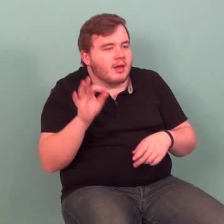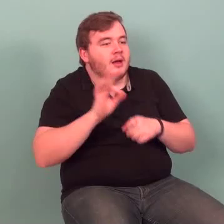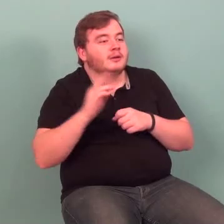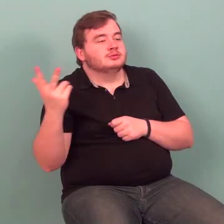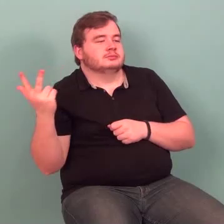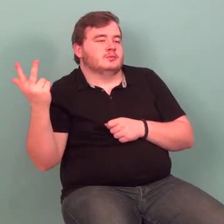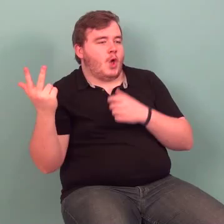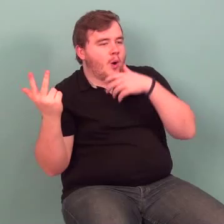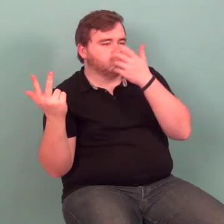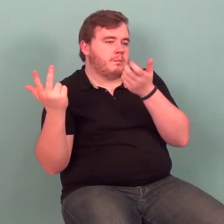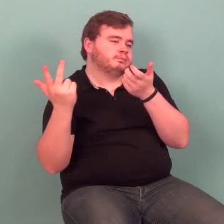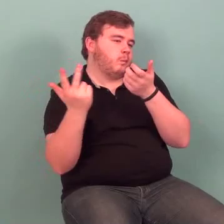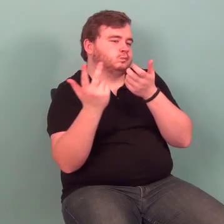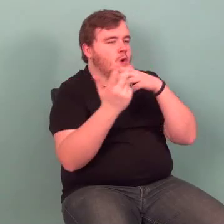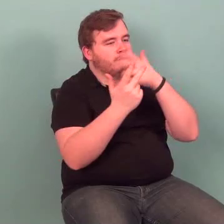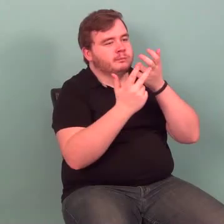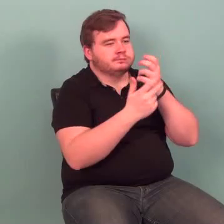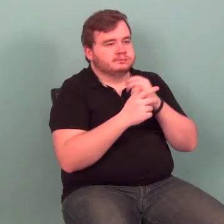Obok niego przechodzi trzech chłopaków gryzących owoce.